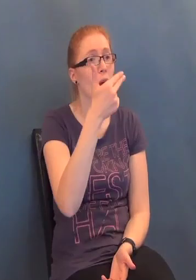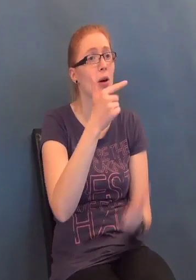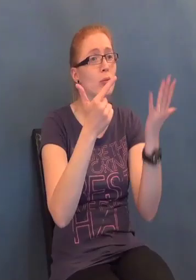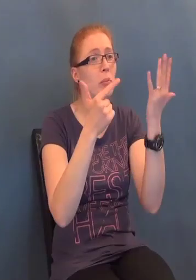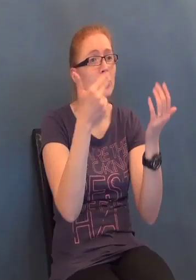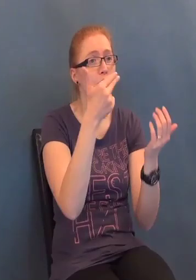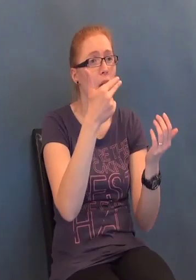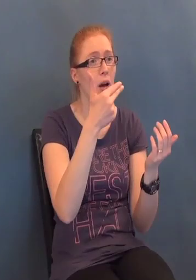Niedziela siódmego?